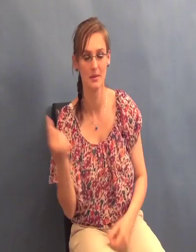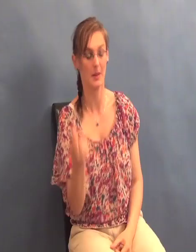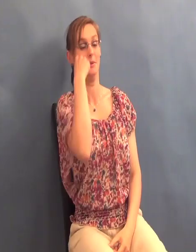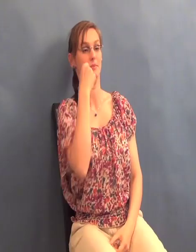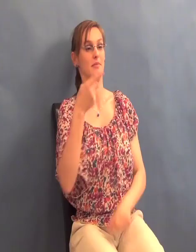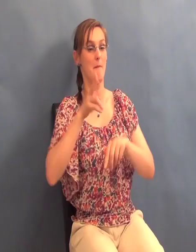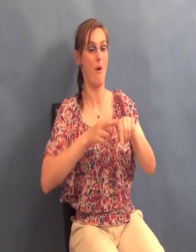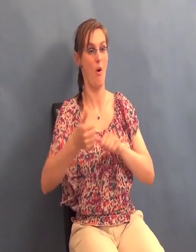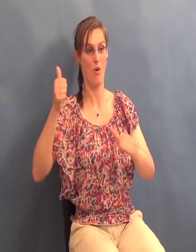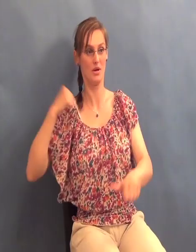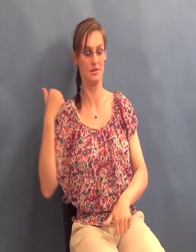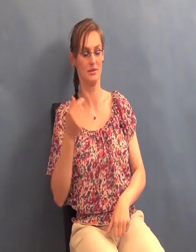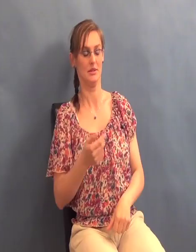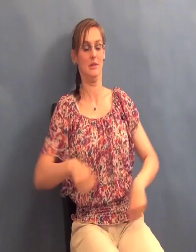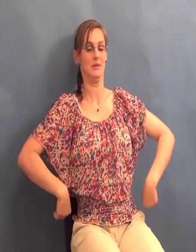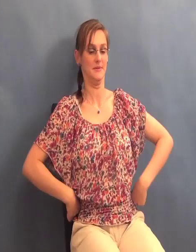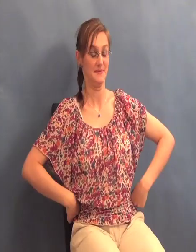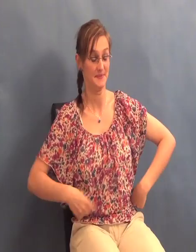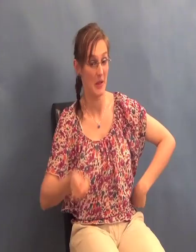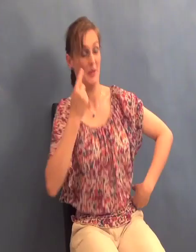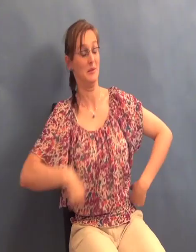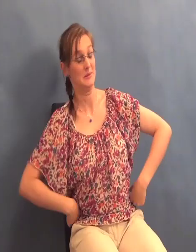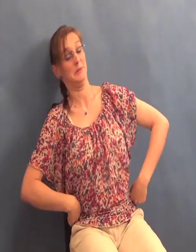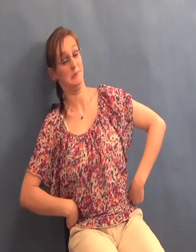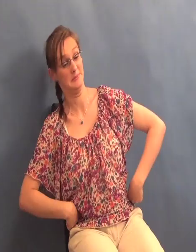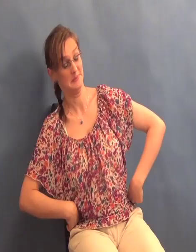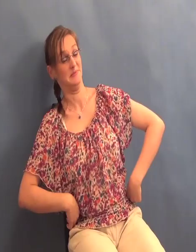Policjant jest zaskoczony, dostał czymś w twarz.